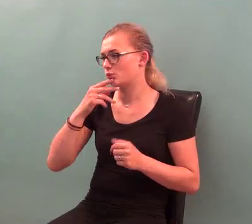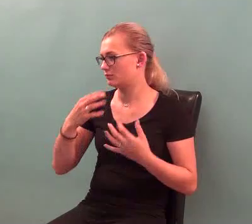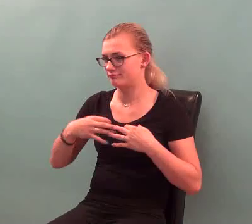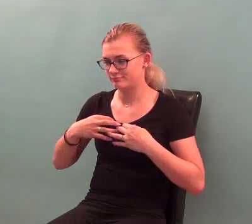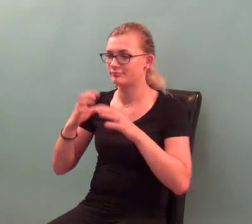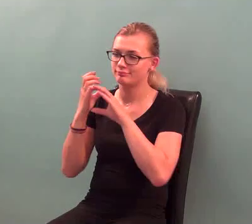Autobus jedzie.